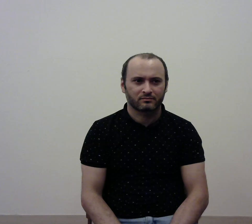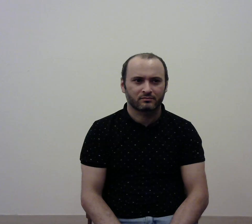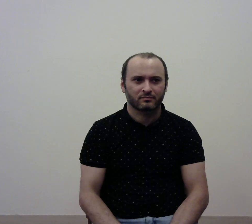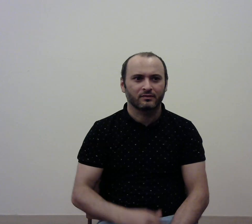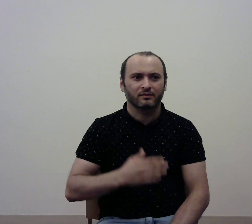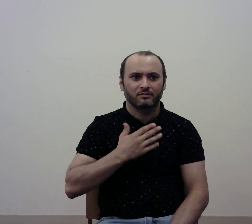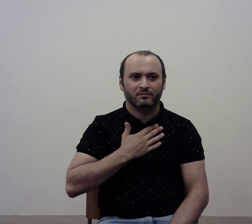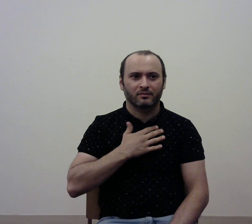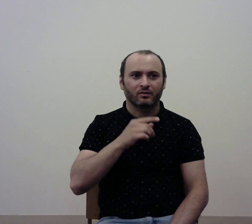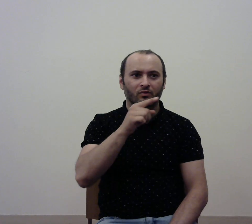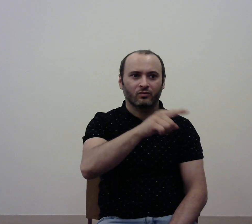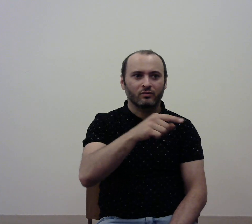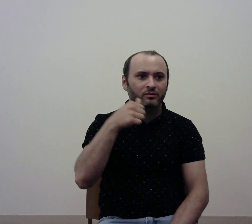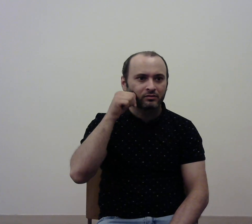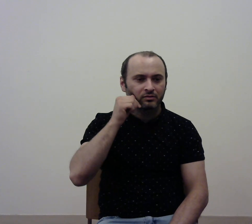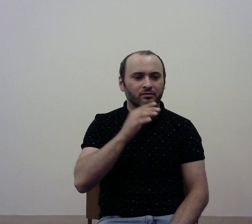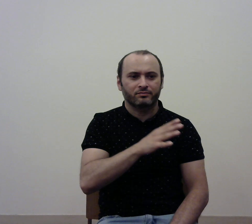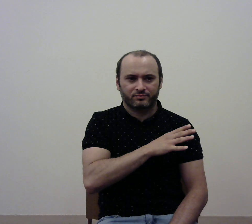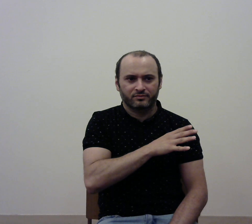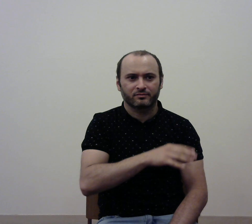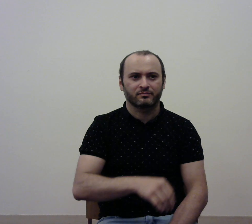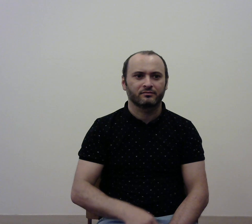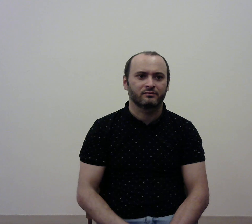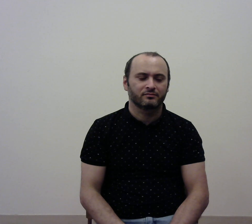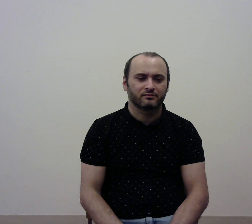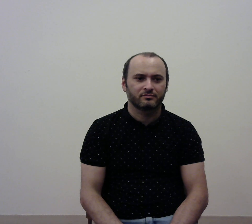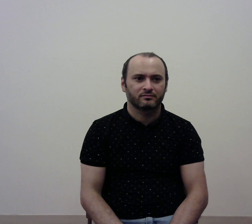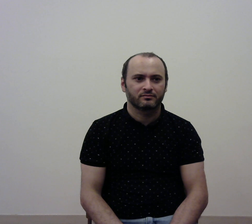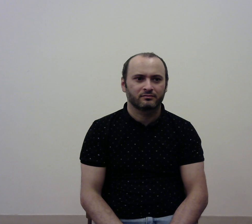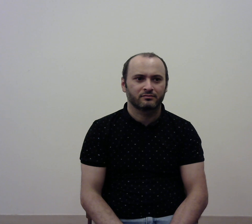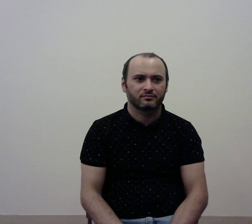Mən orda dünən olmuşam